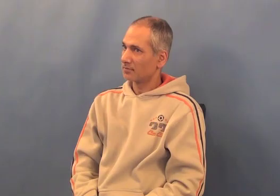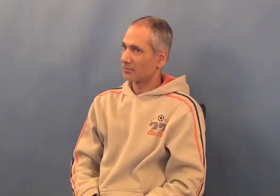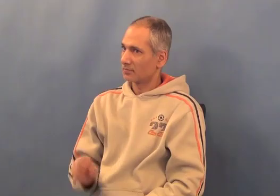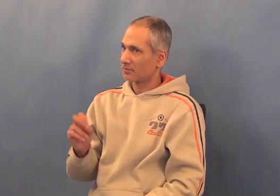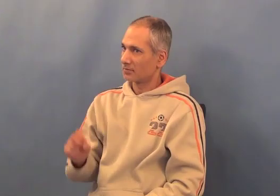Tak.